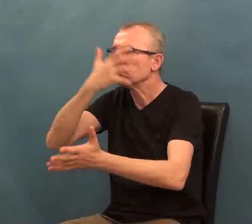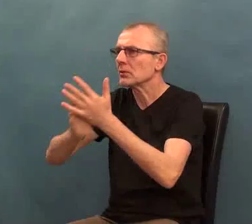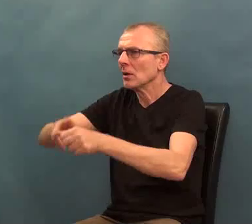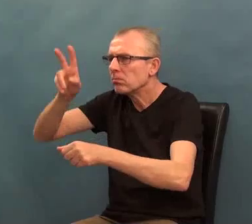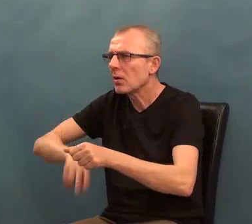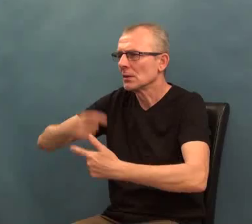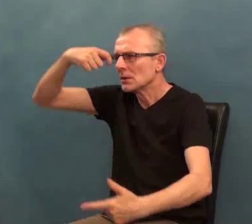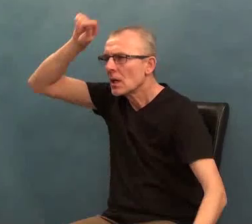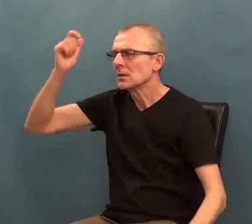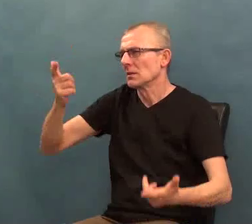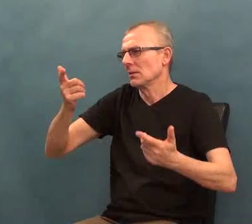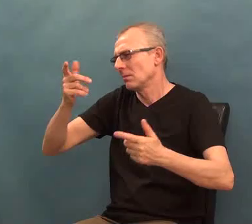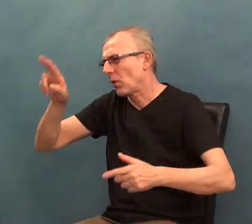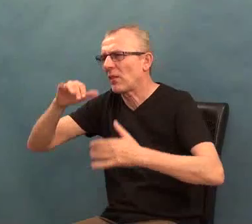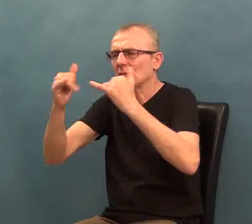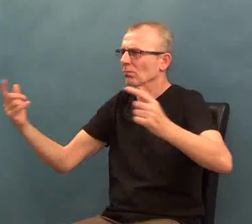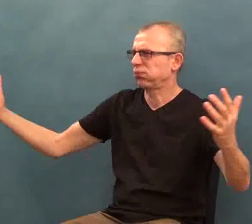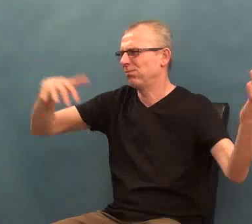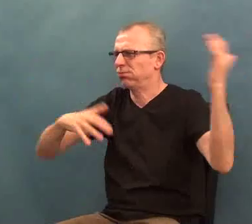Bo przyjechała policja, straż, pogotowie i inne służby.